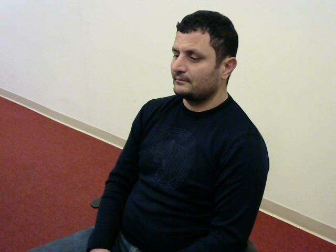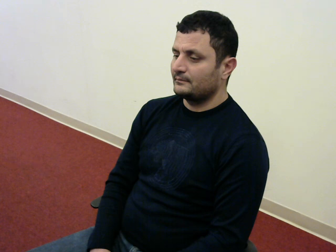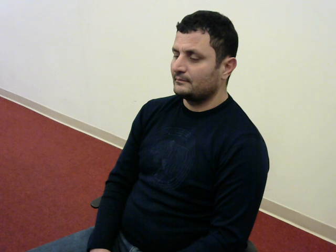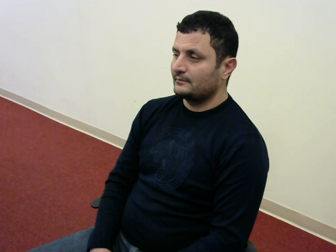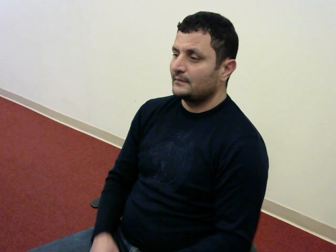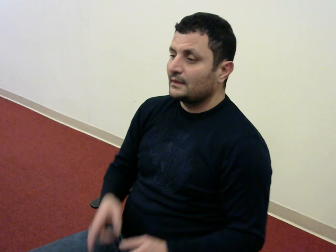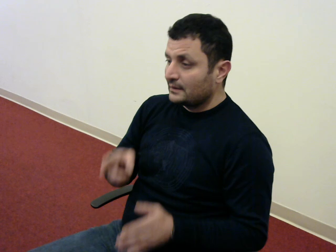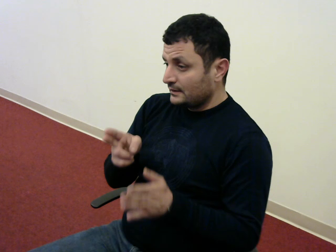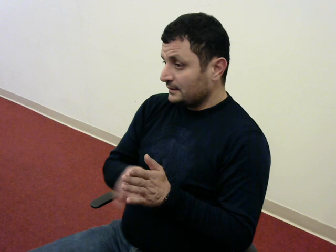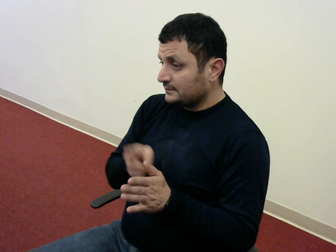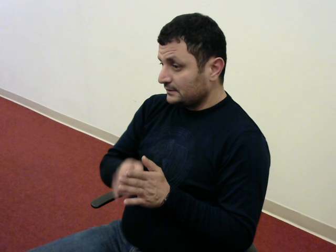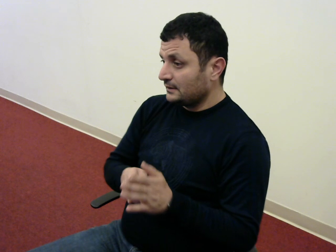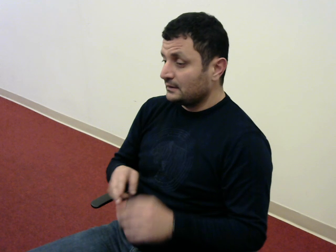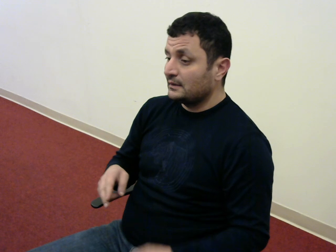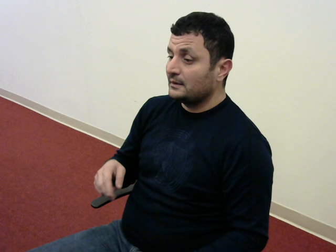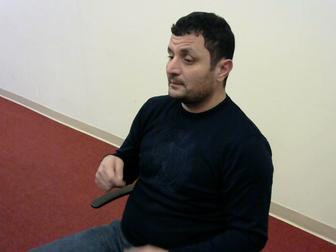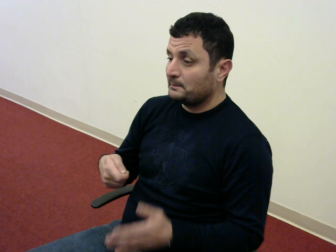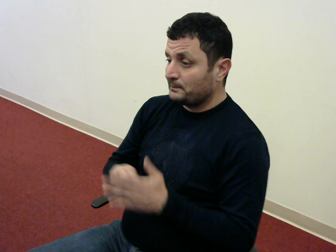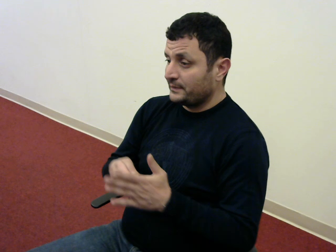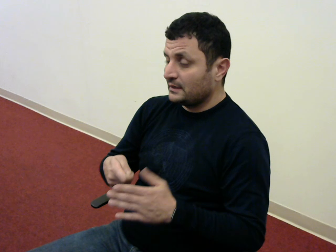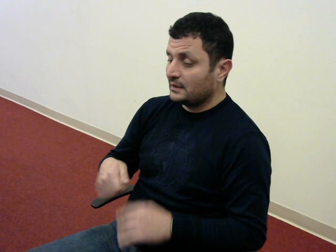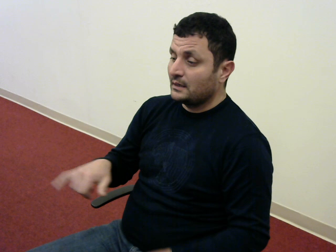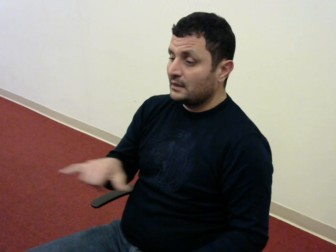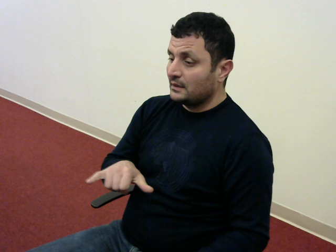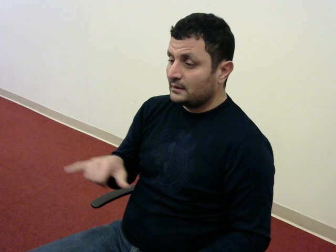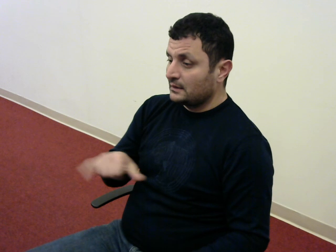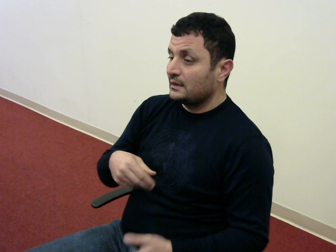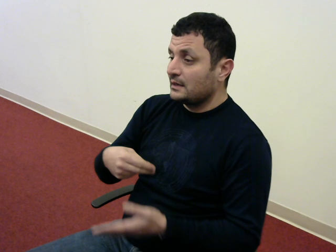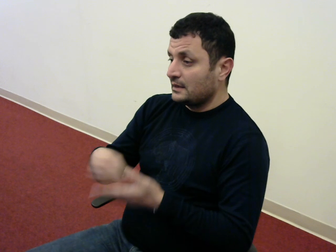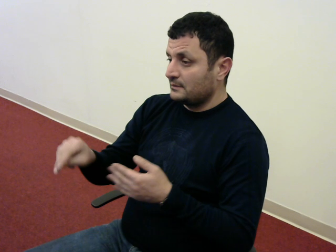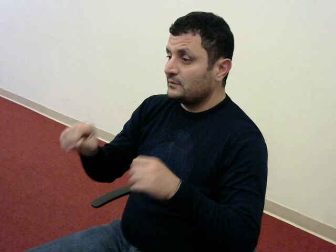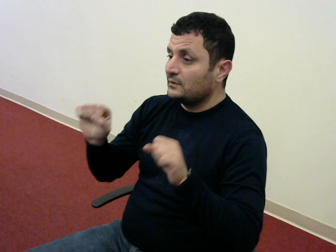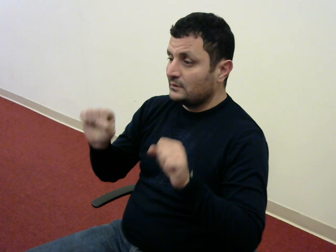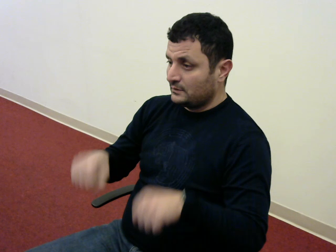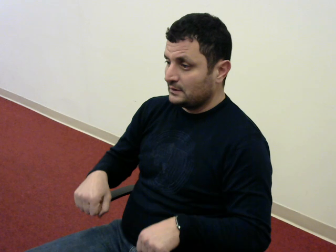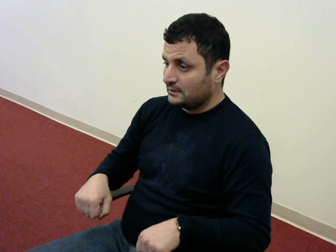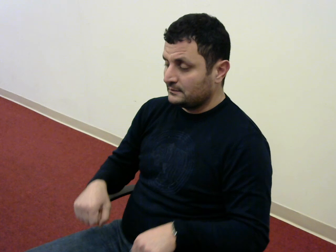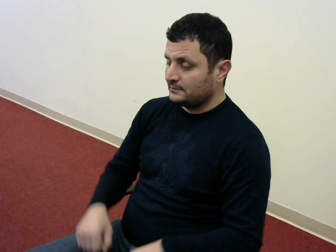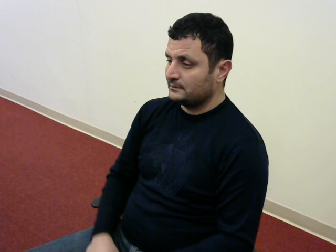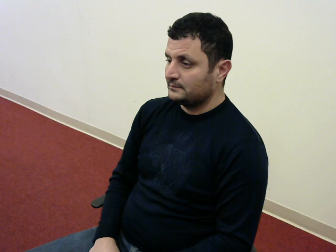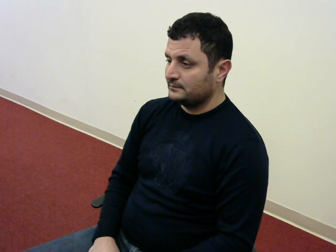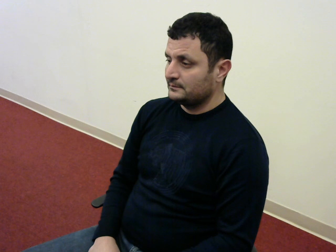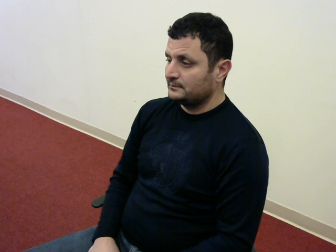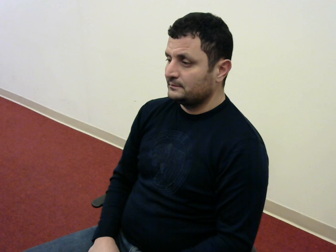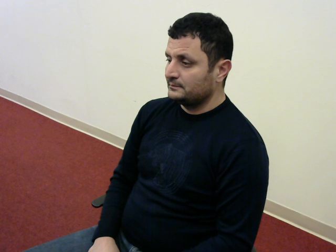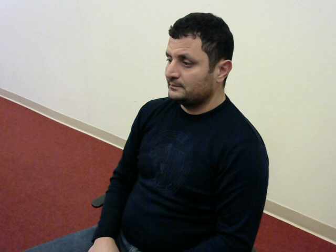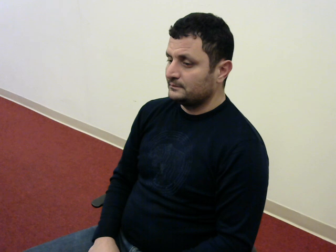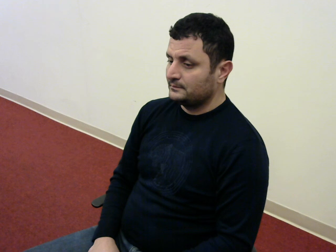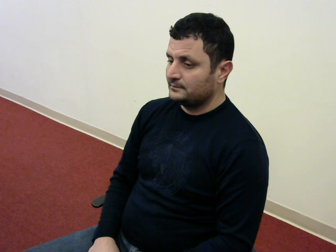Qatar biletini haradan almaq olar?